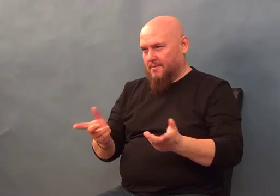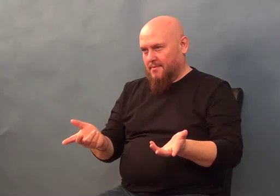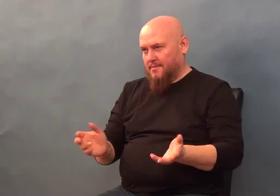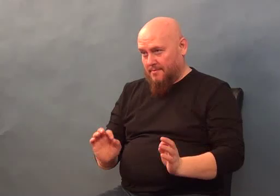Dobrze?